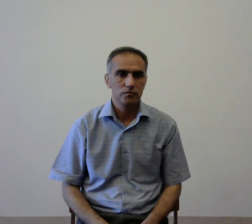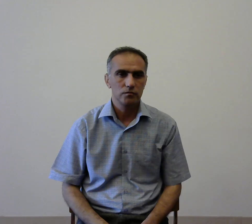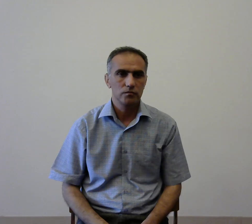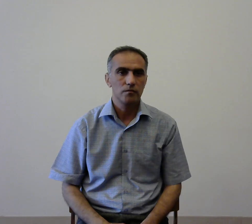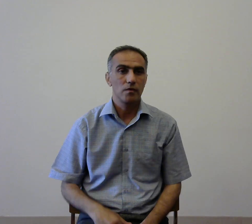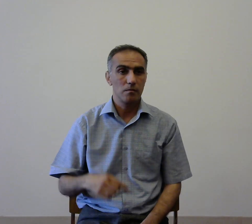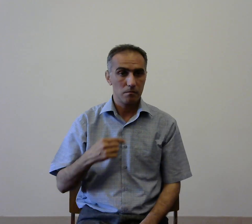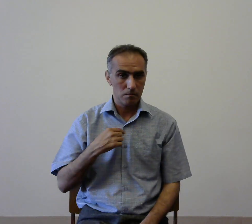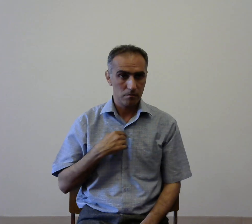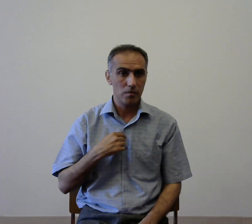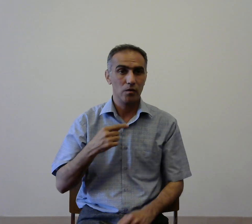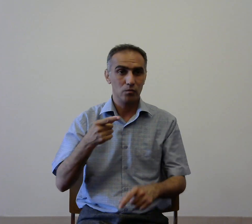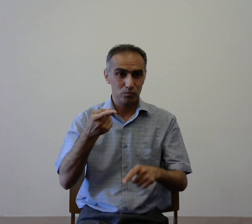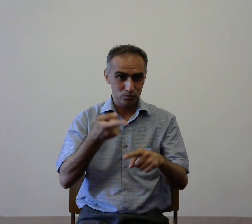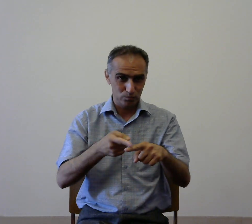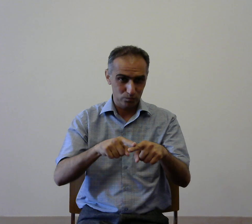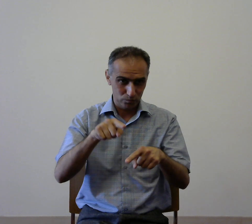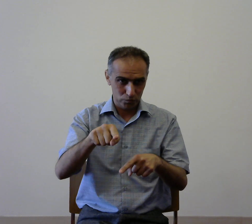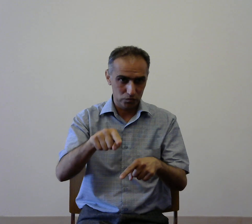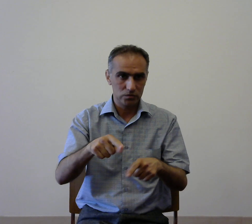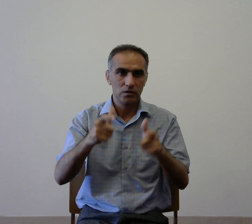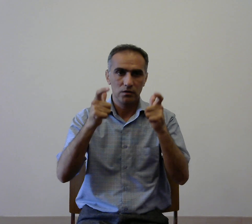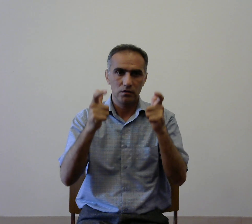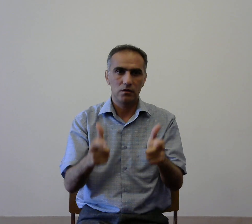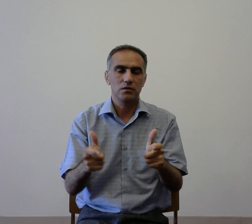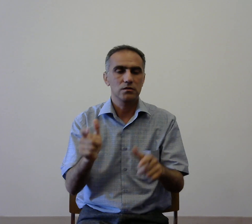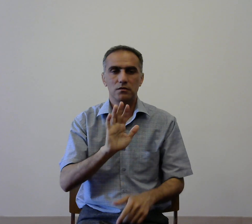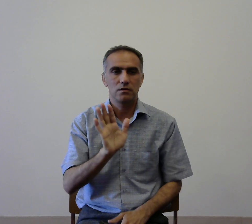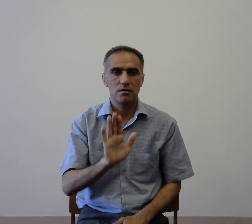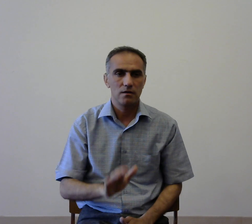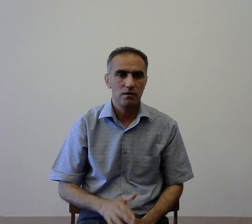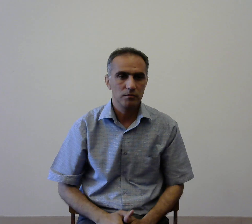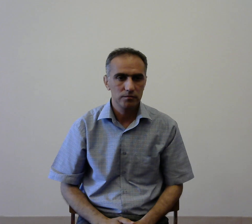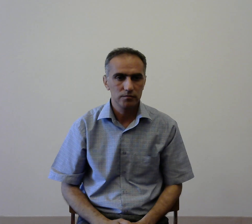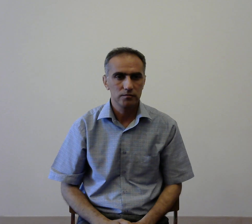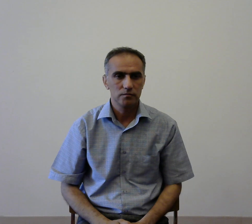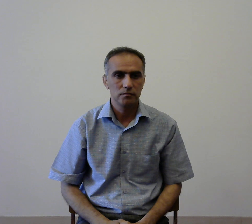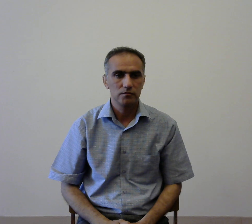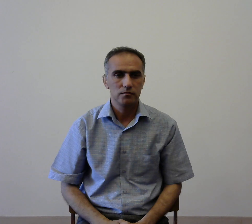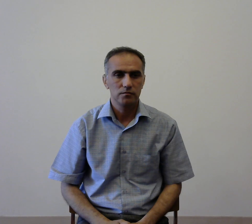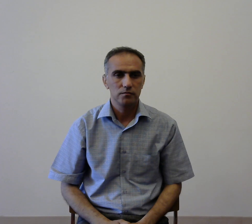Mən bununla razı deyiləm